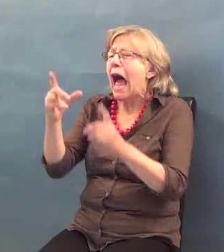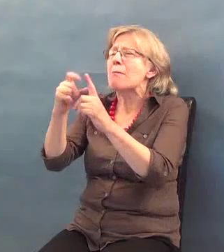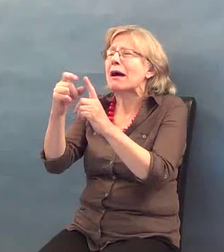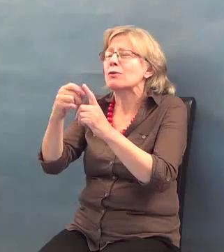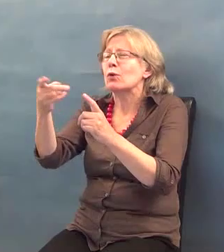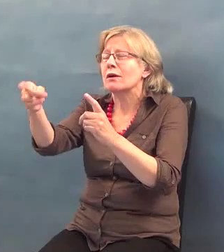Październik.